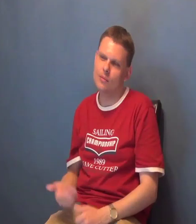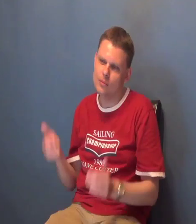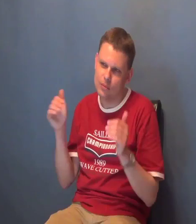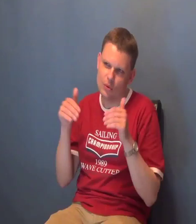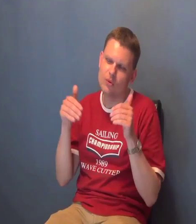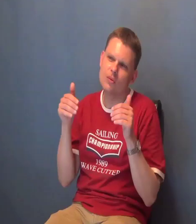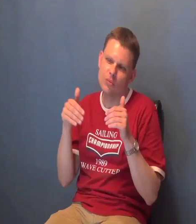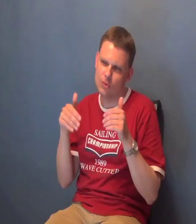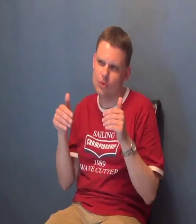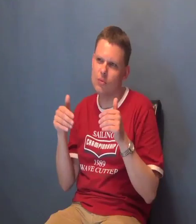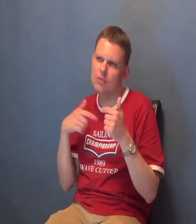Może, może.